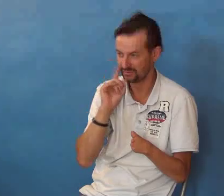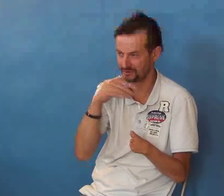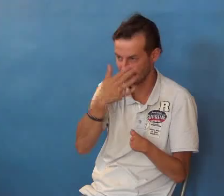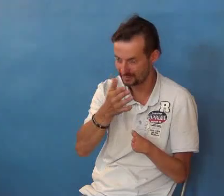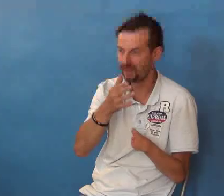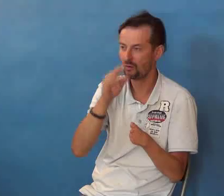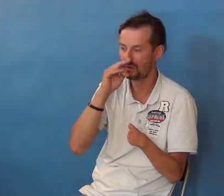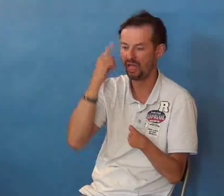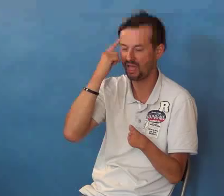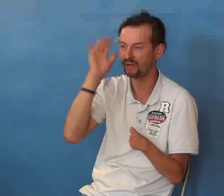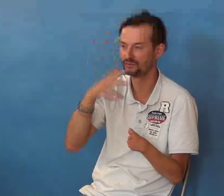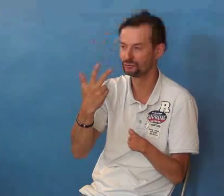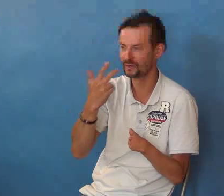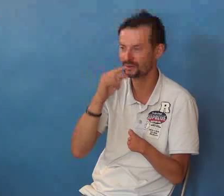Myśli i decyduje się, żeby podarować im trzy gruszki.